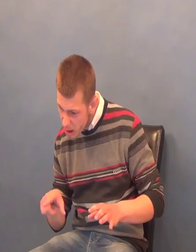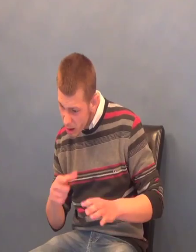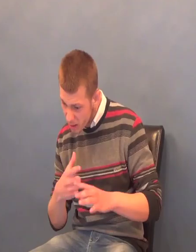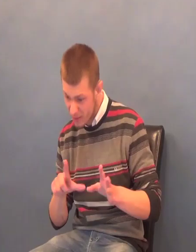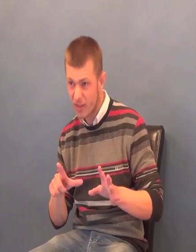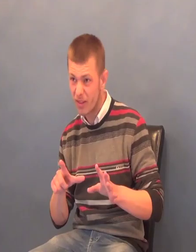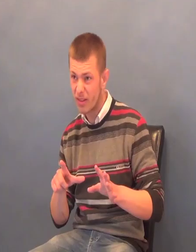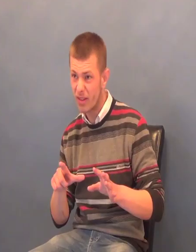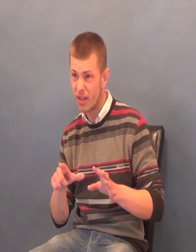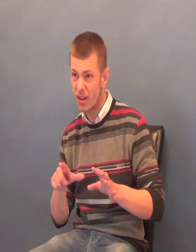Dwudziesty siódmy?